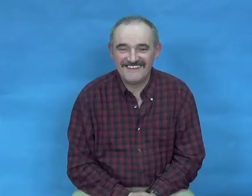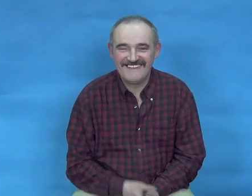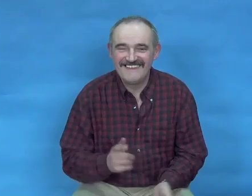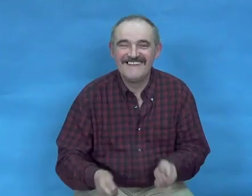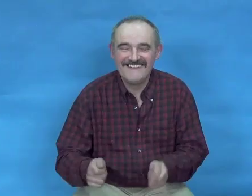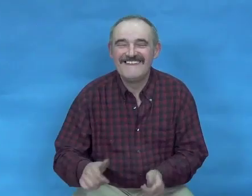Gra.